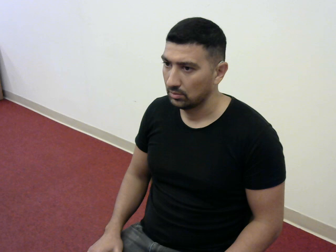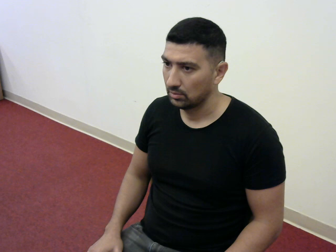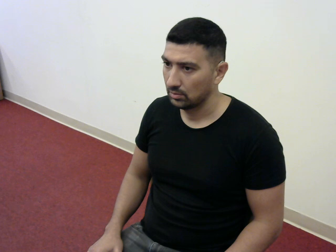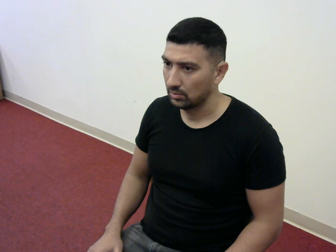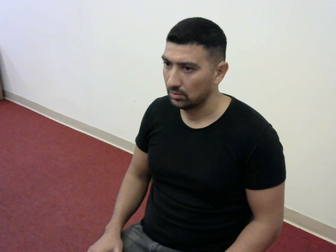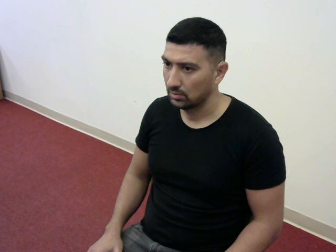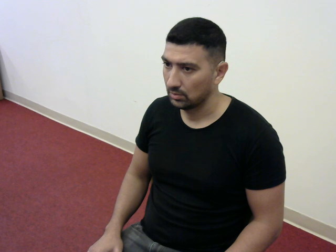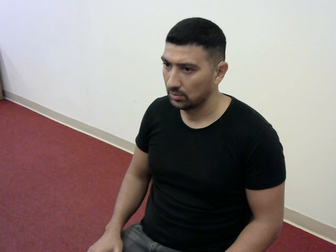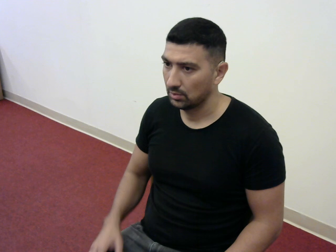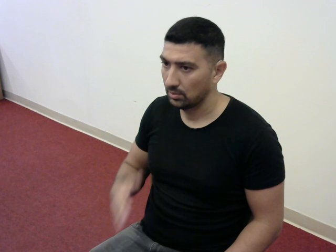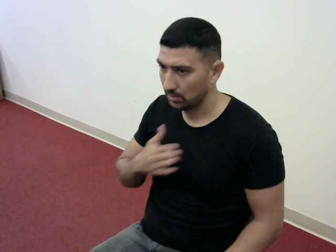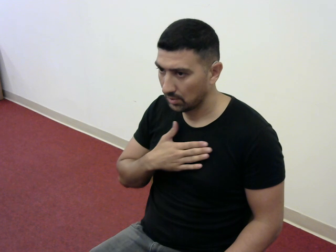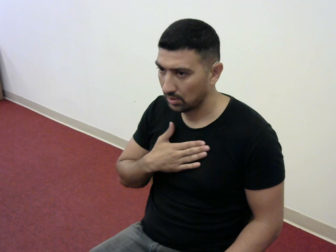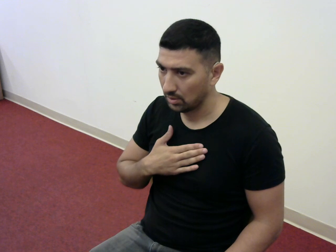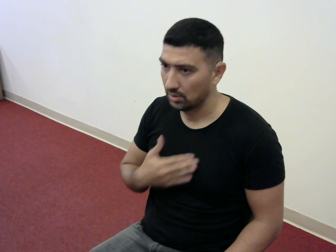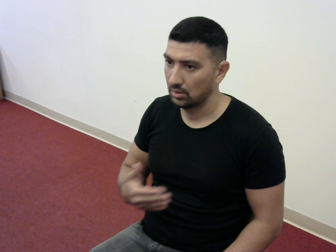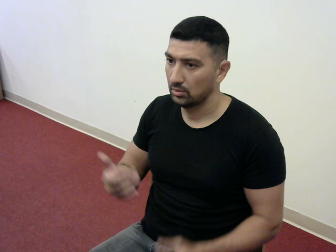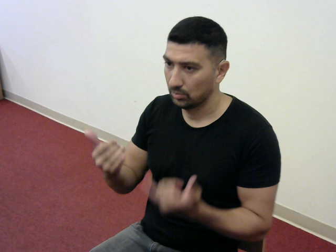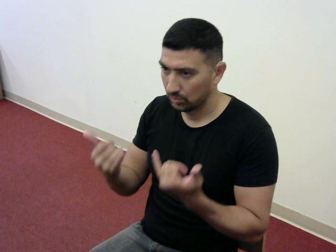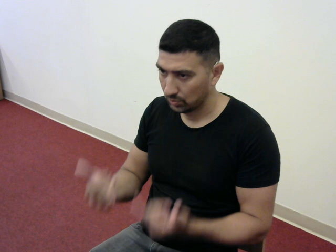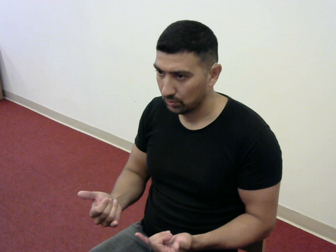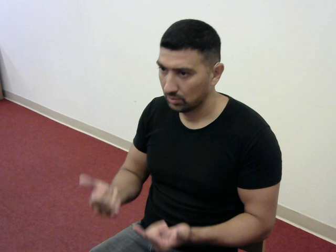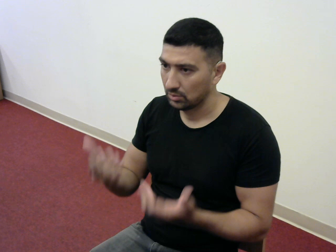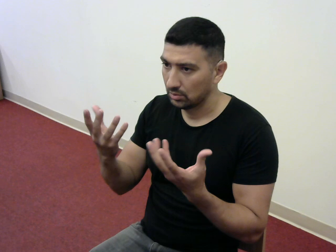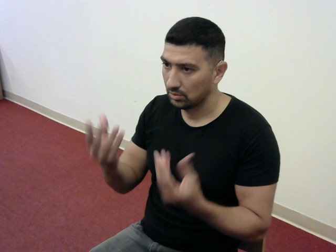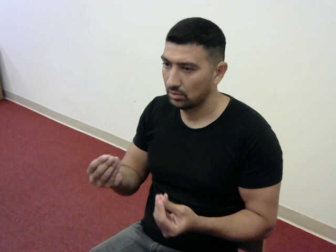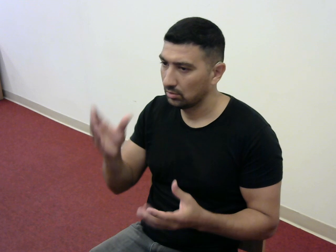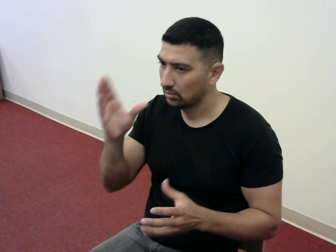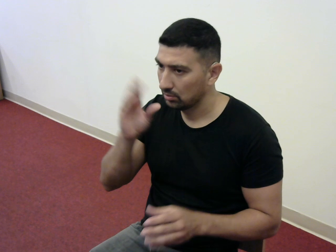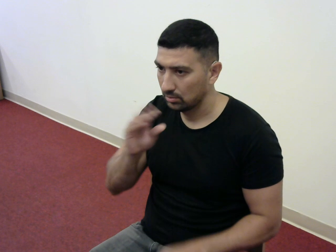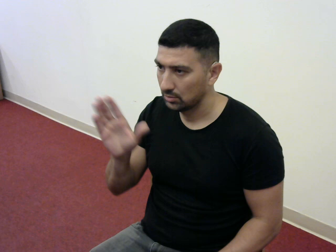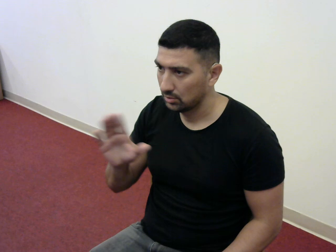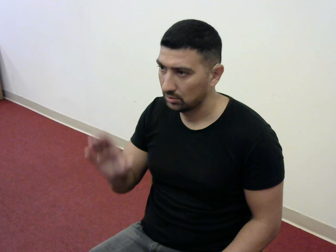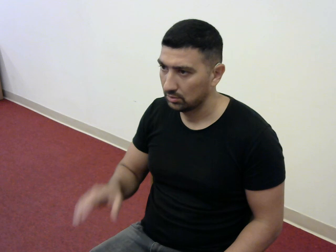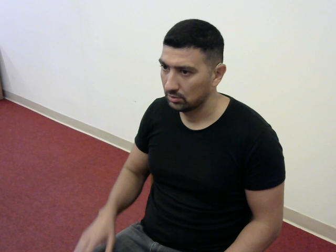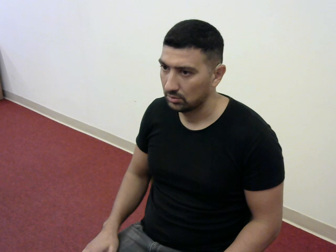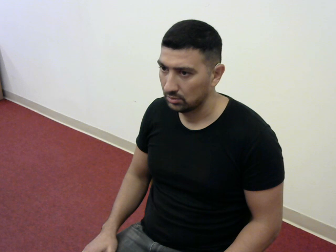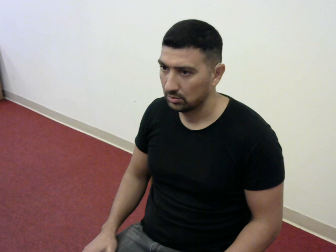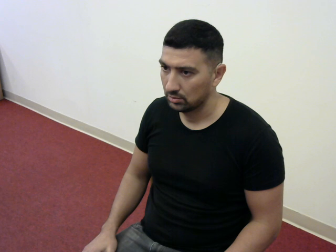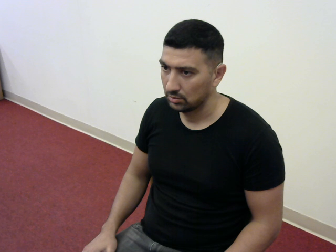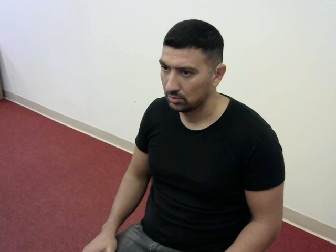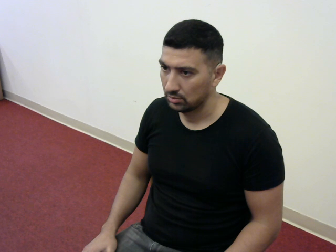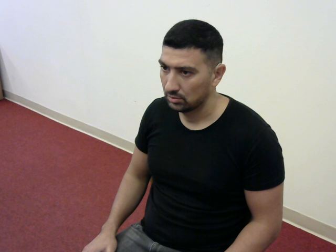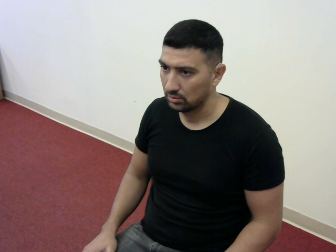Məndə bu gün alınmır